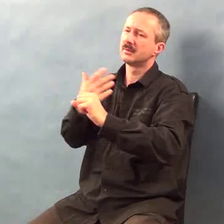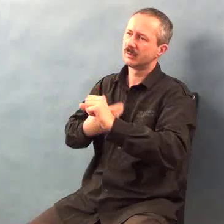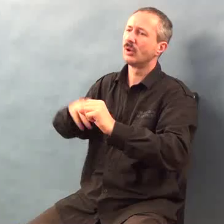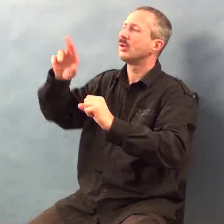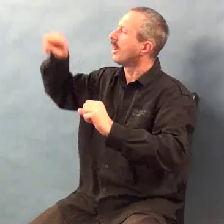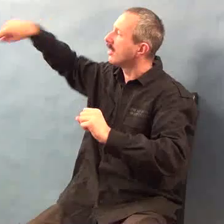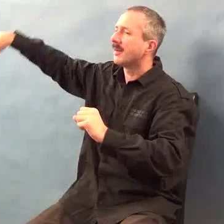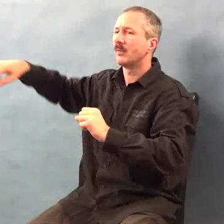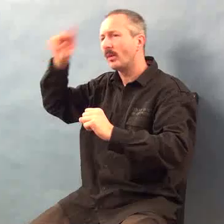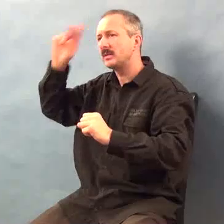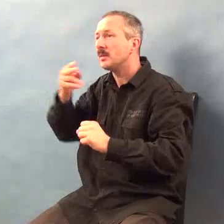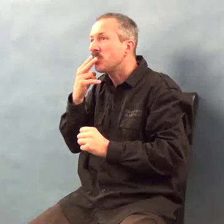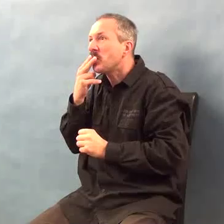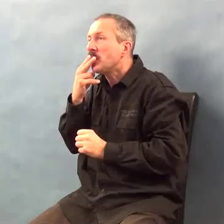Ktoś w ubikacji potajemnie palił papierosa.